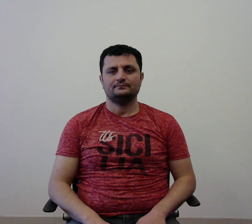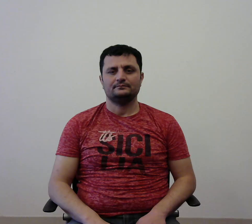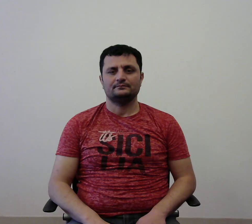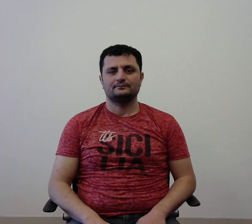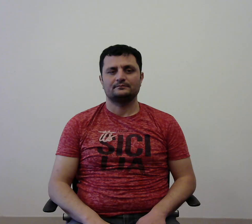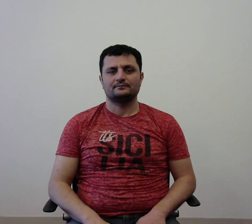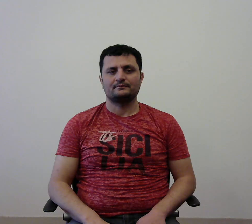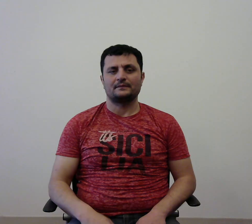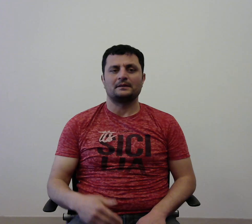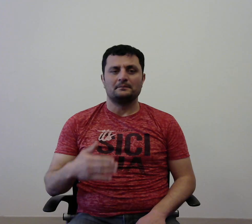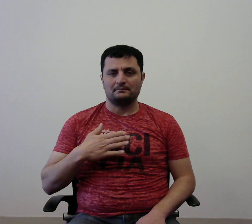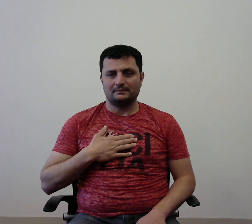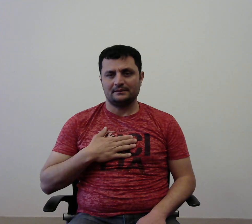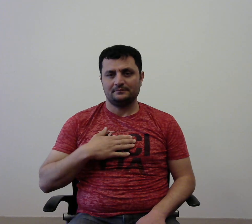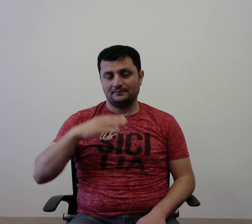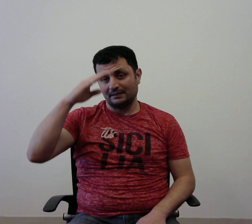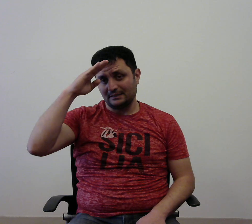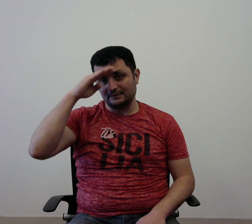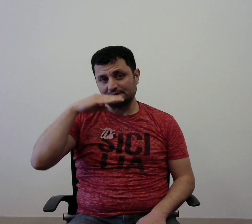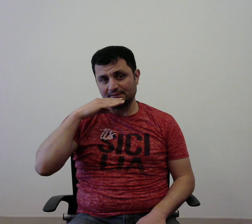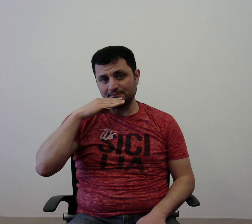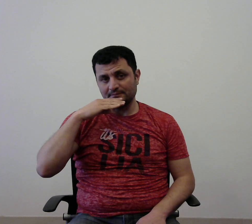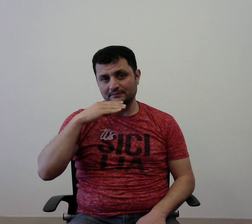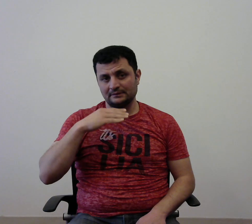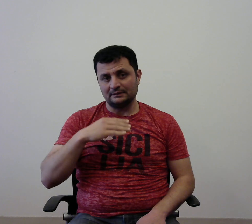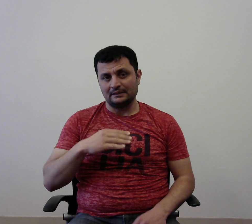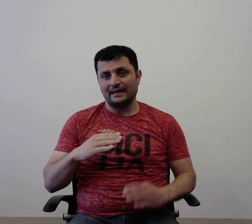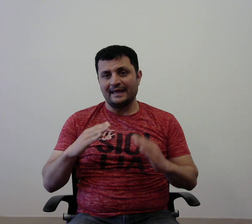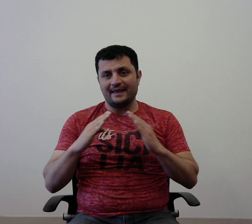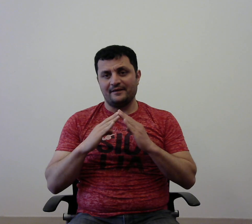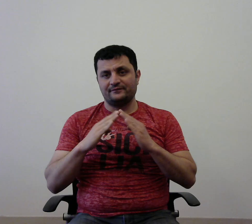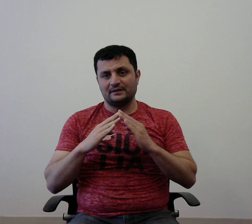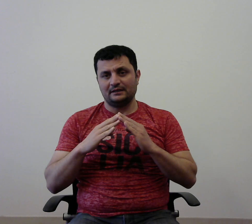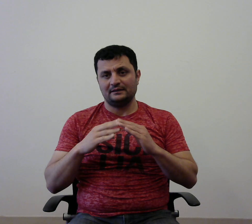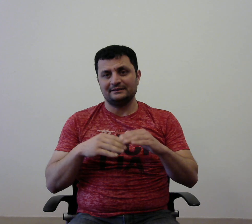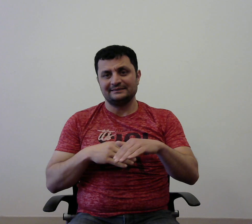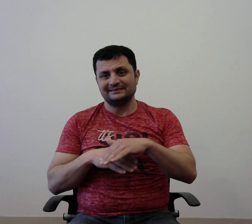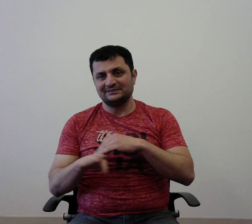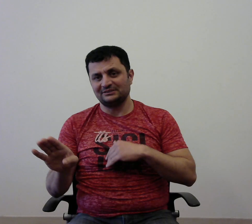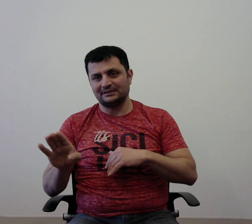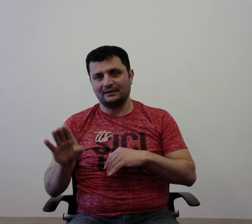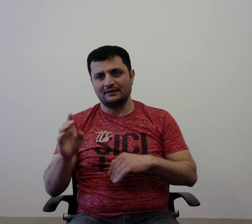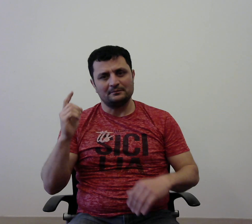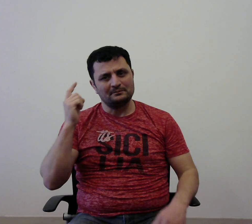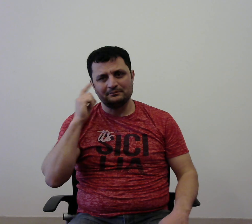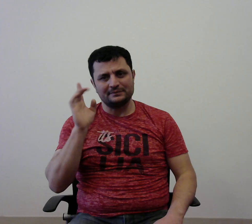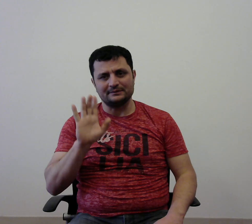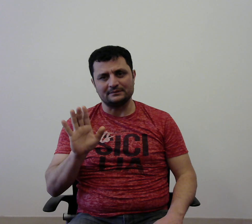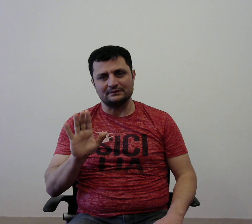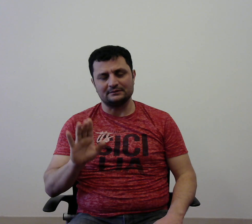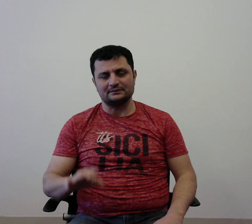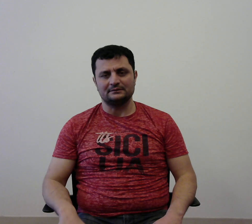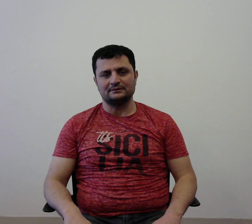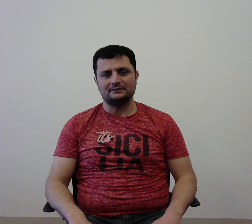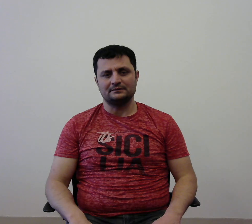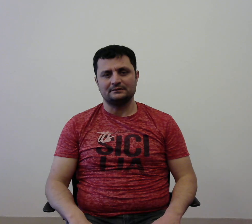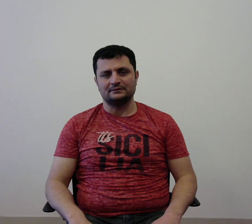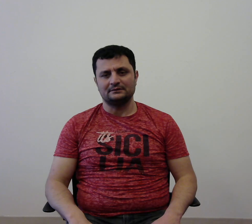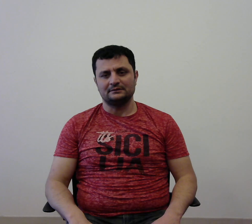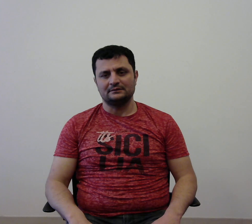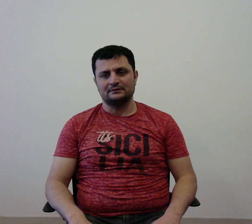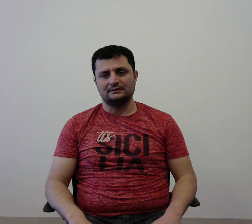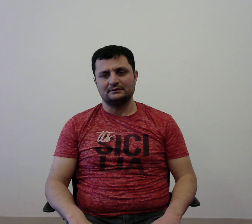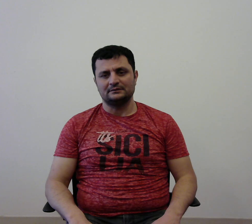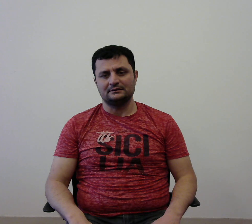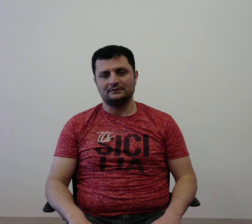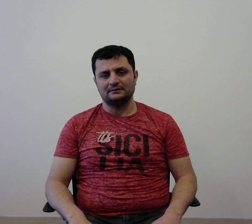Mənim atam evdən çıxa bilmir